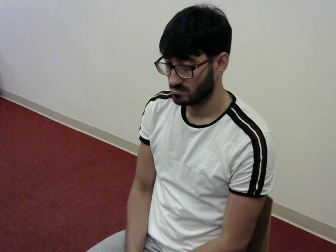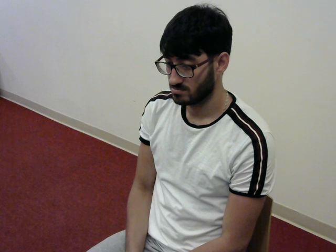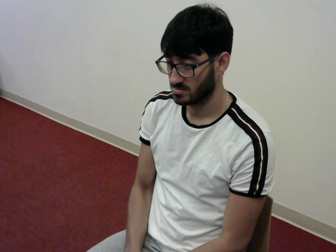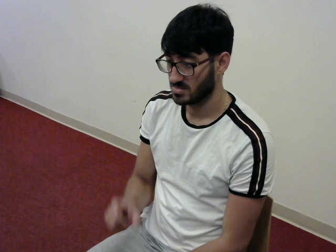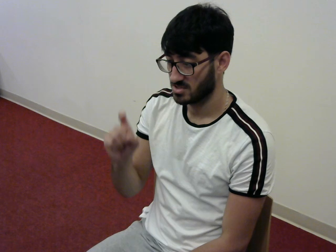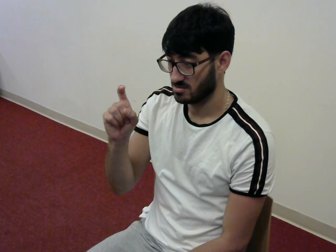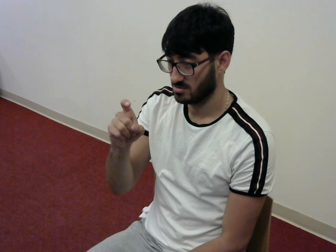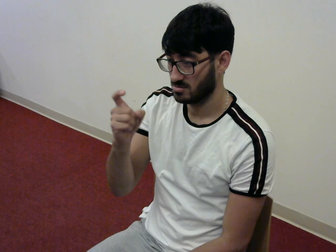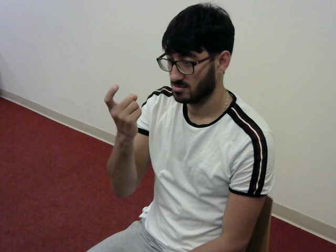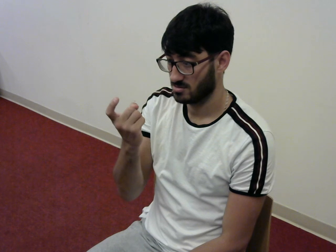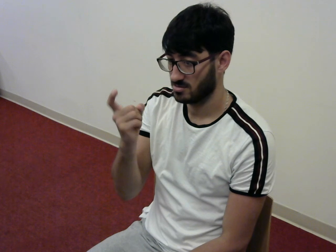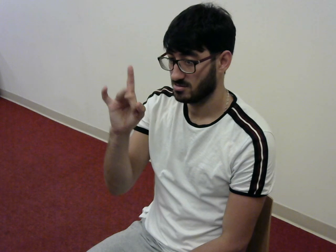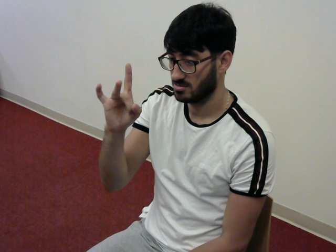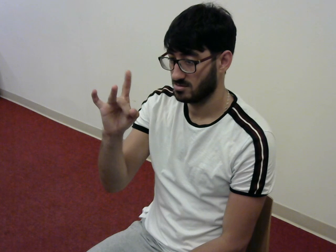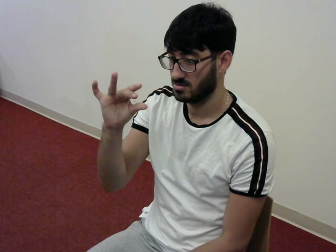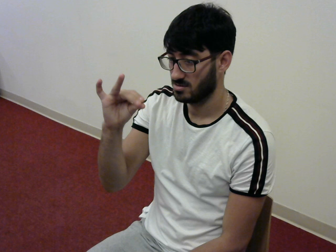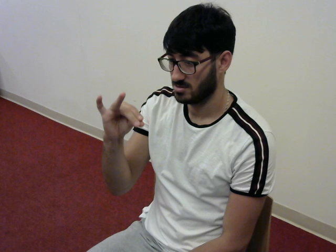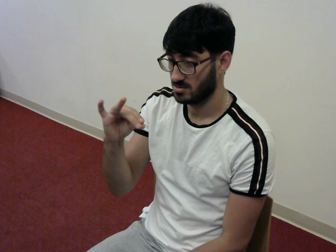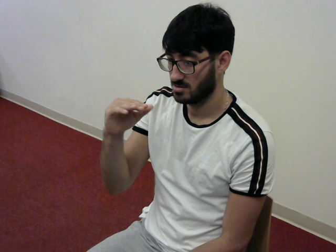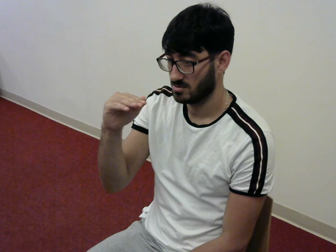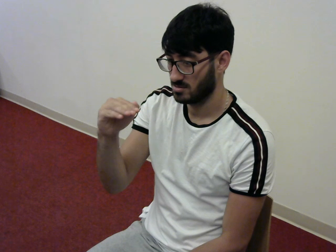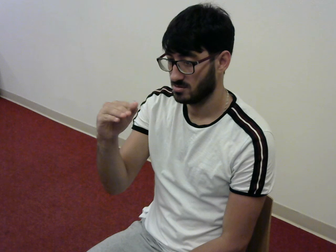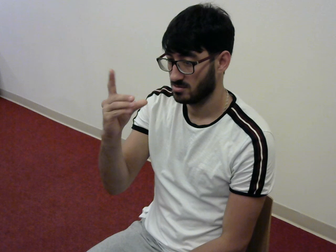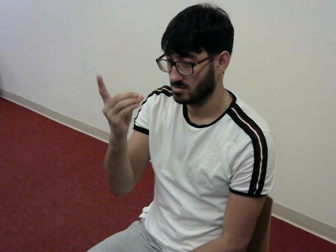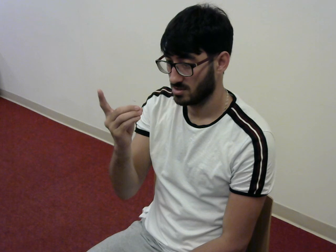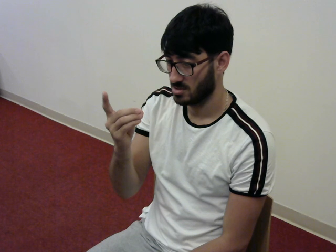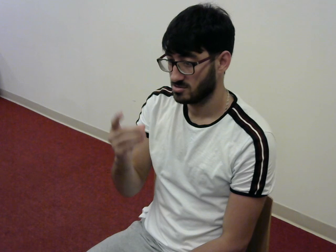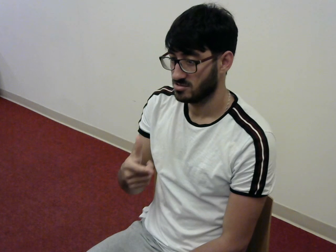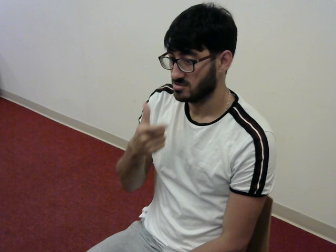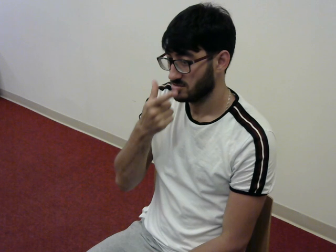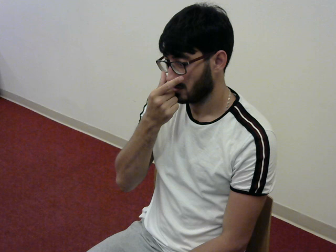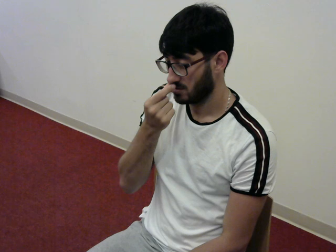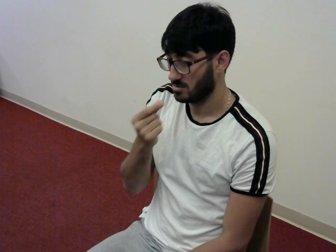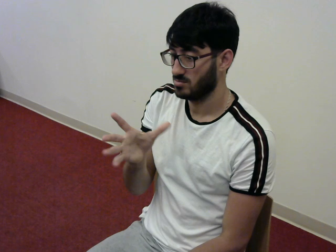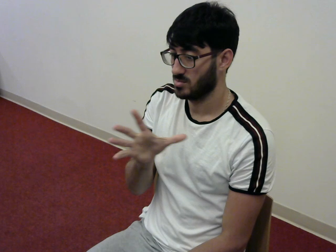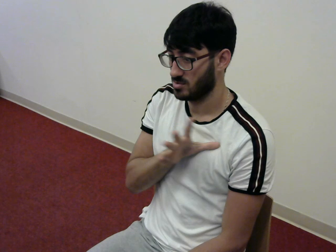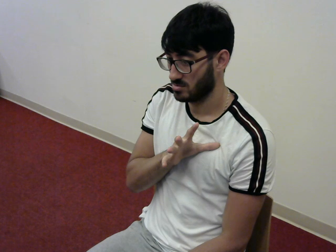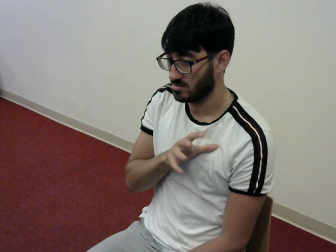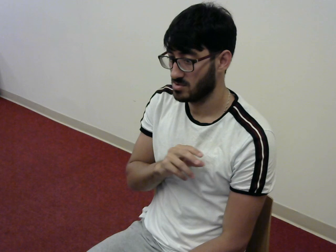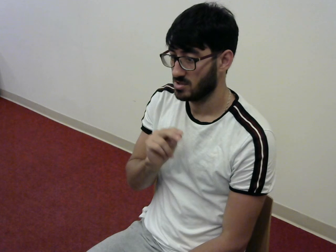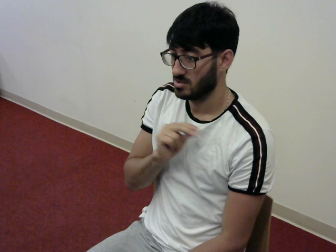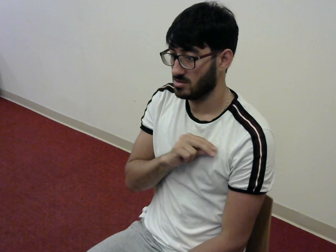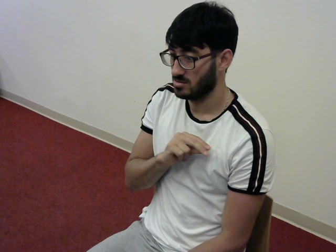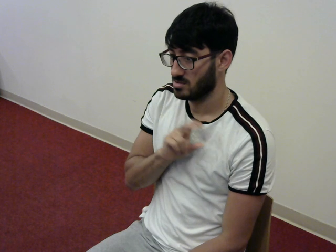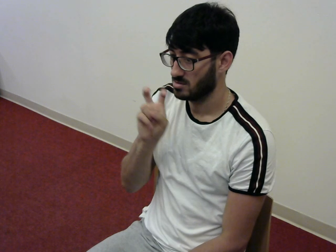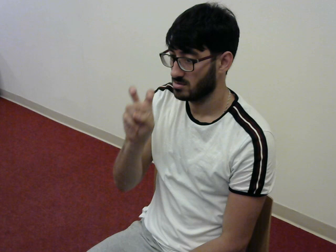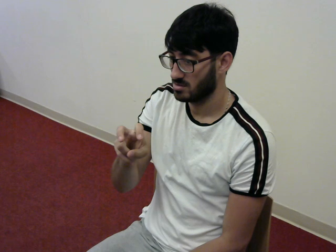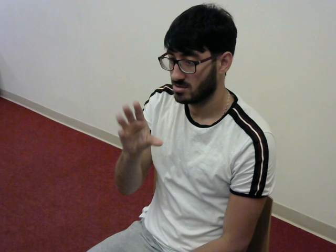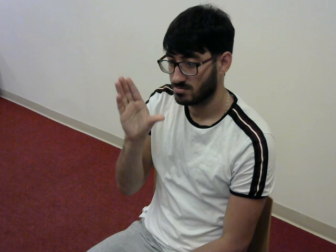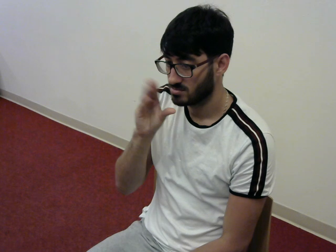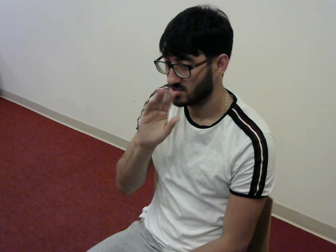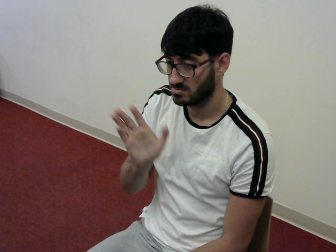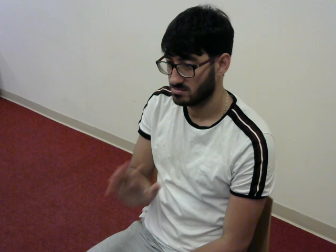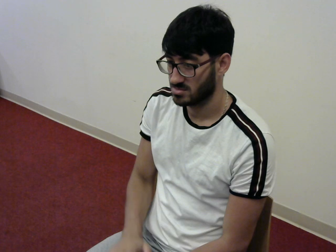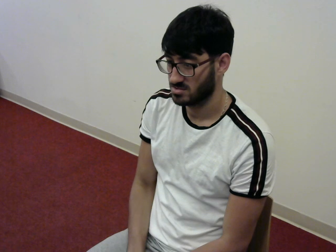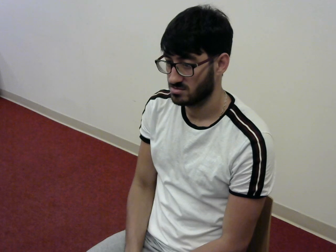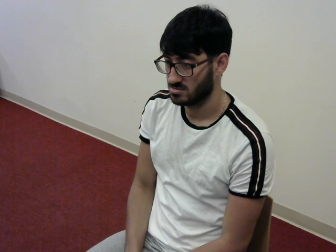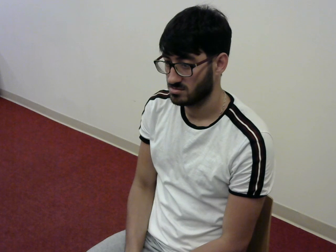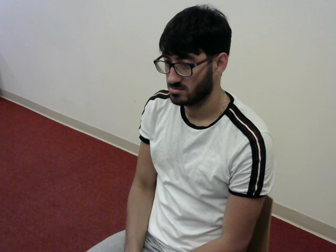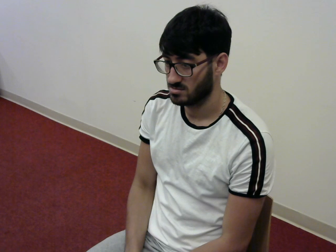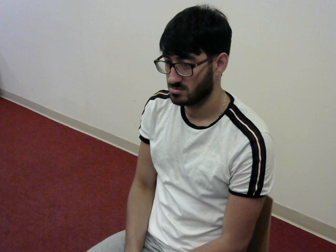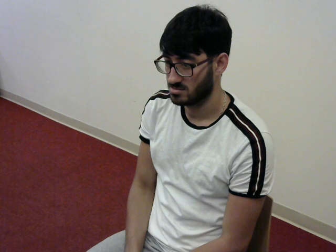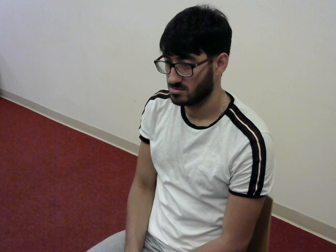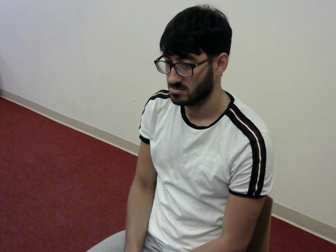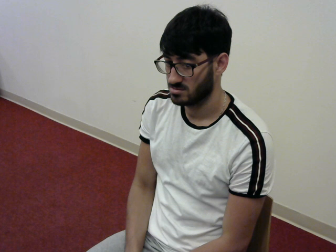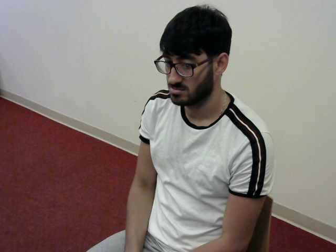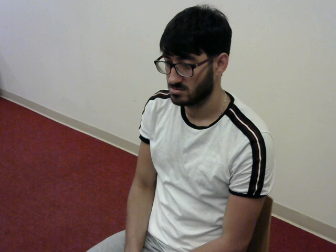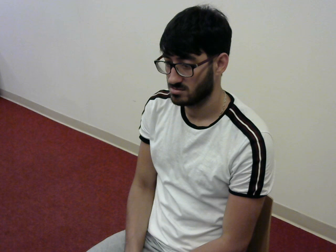Zərifə qrip olub, işə gələ bilmir